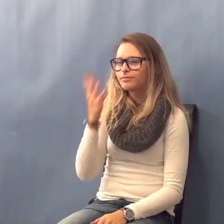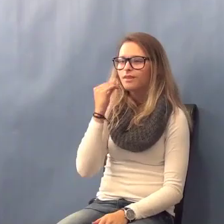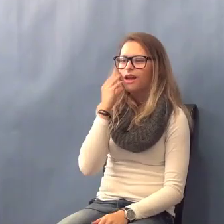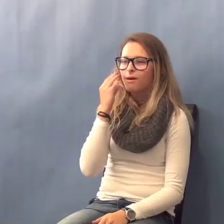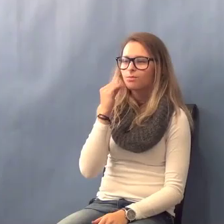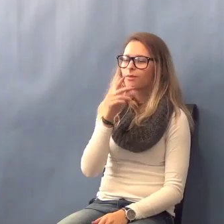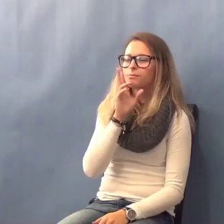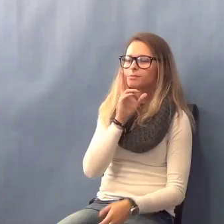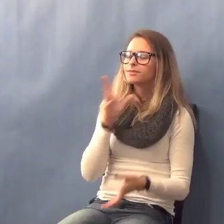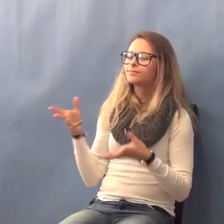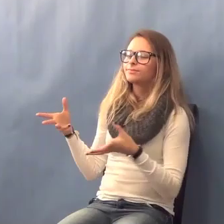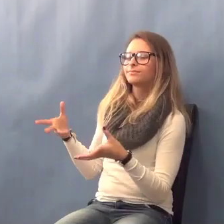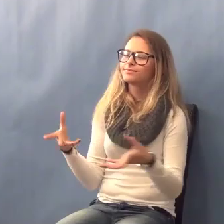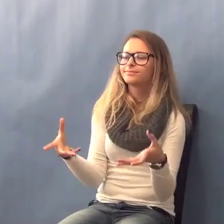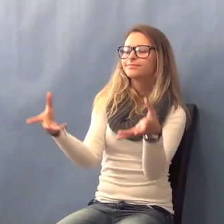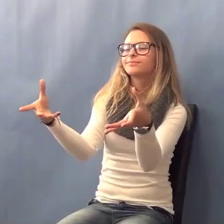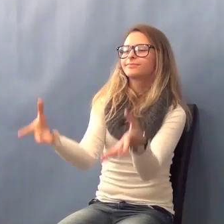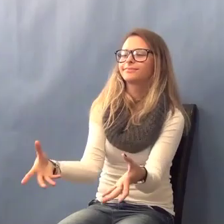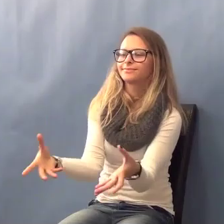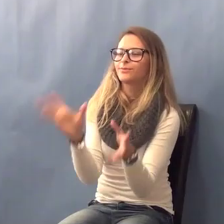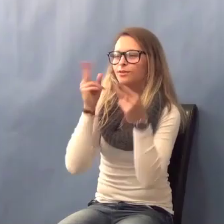Mama przyniosła miskę jabłek i postawiła je.